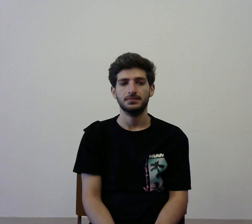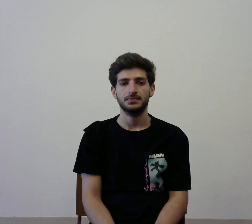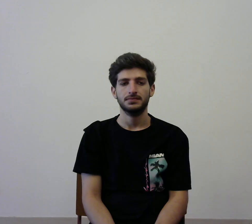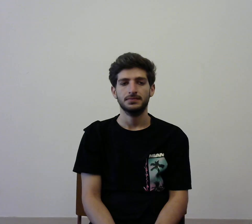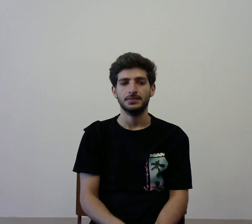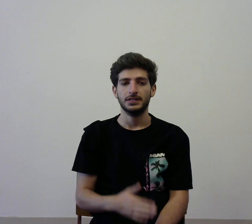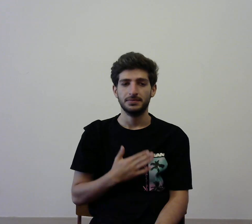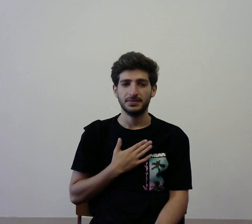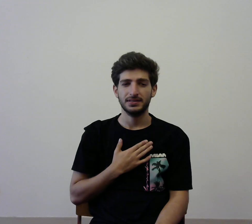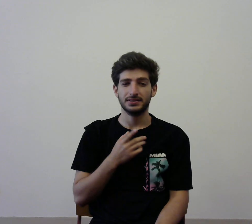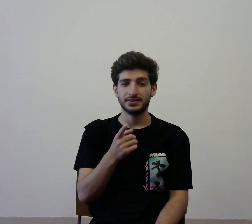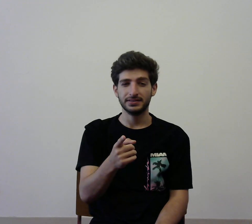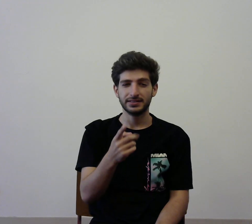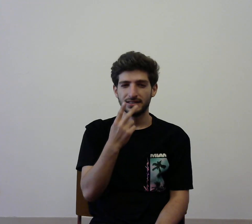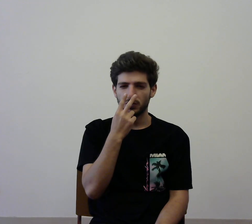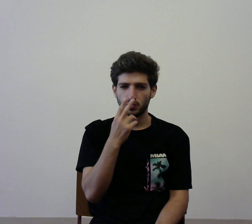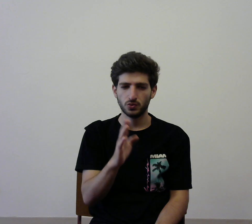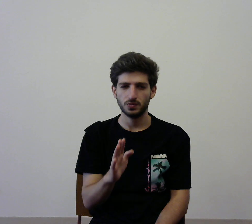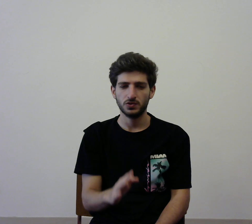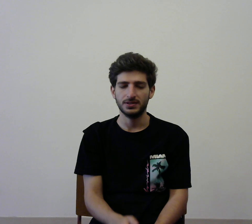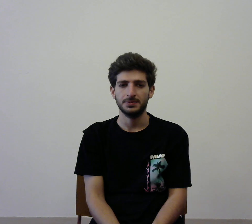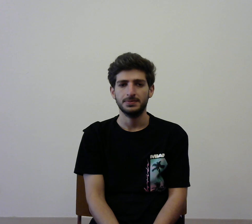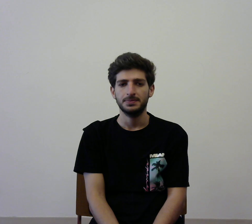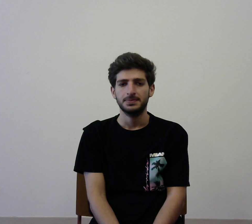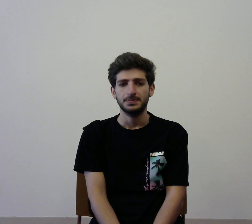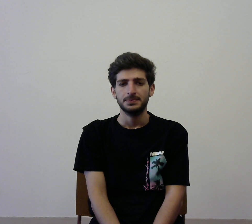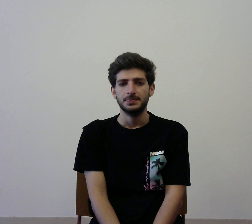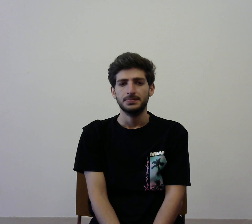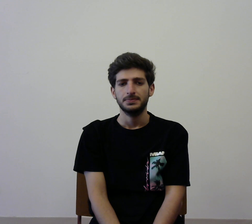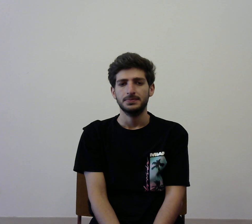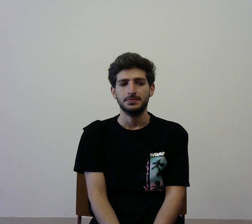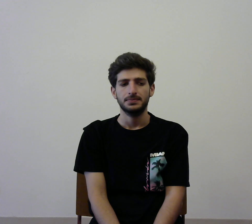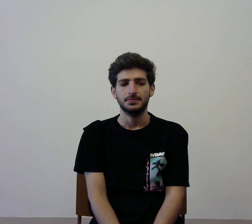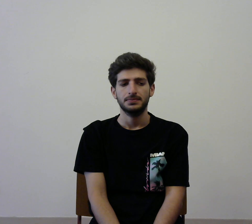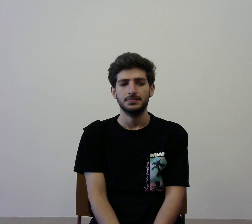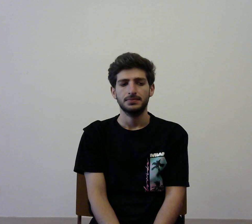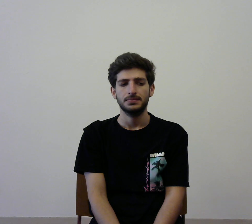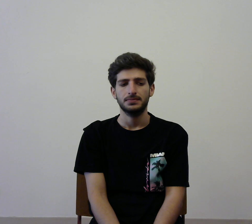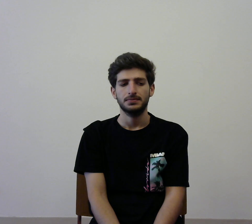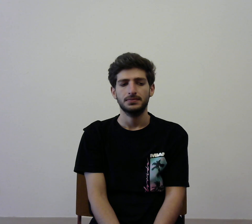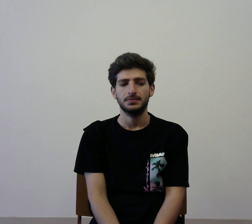Mən sizi görmürəm